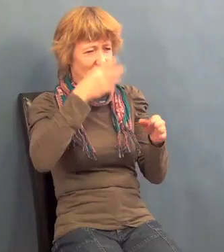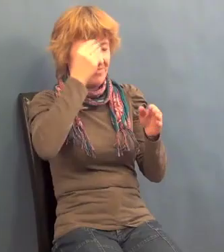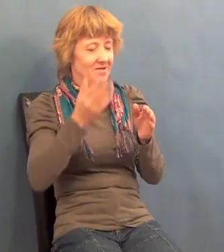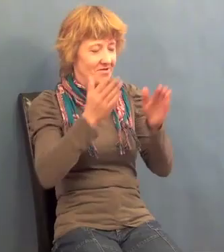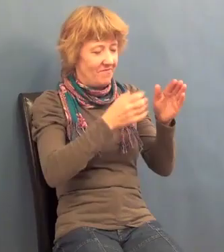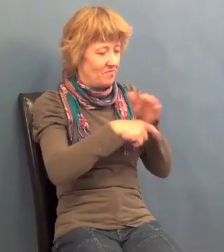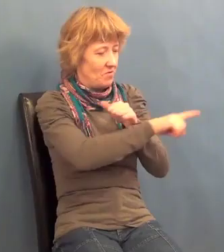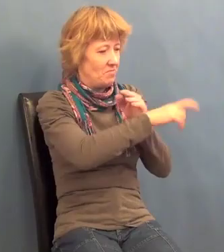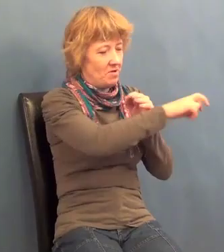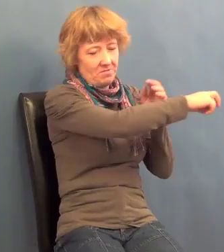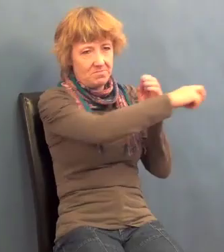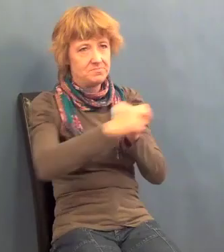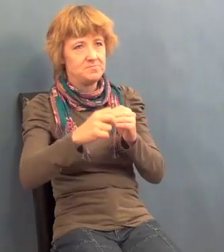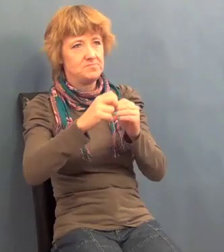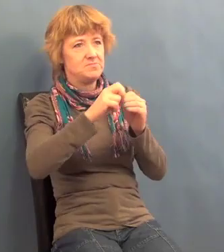Następnie wchodzi tam, ale zostaje wyrzucony.